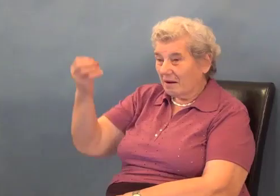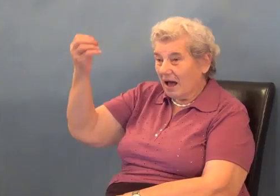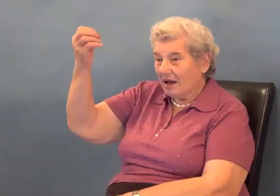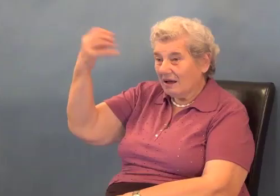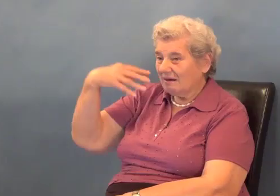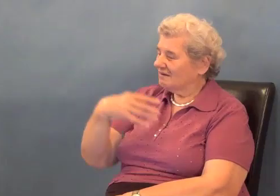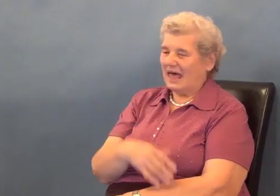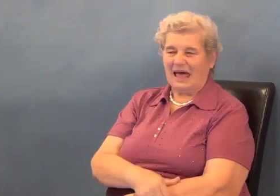Prysznic...